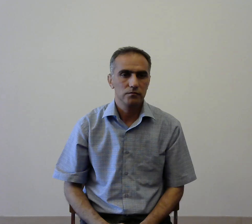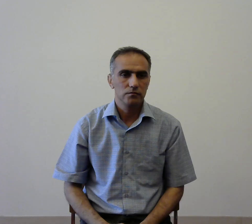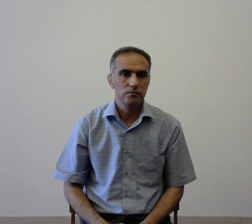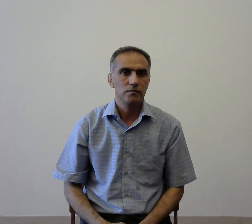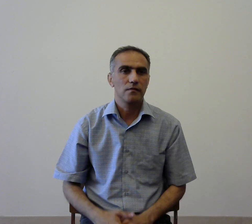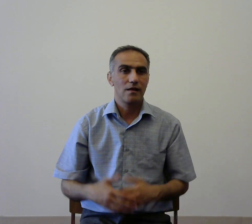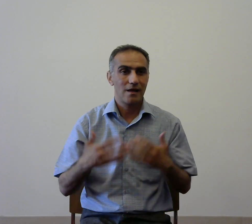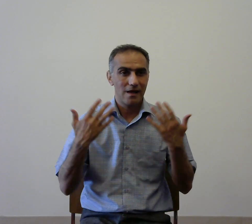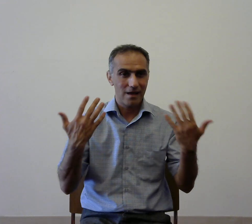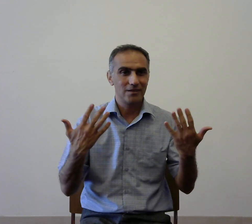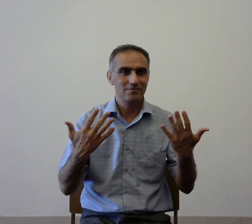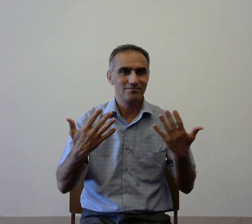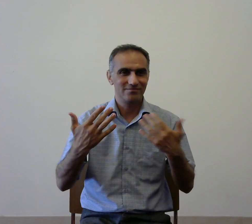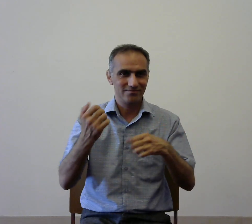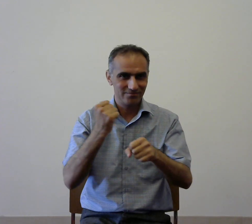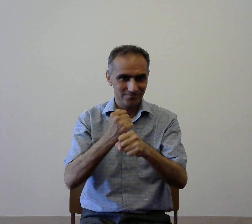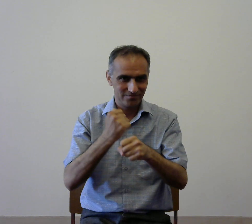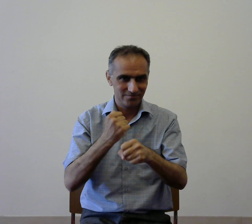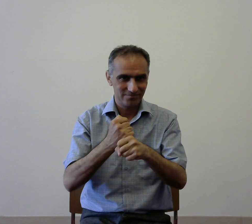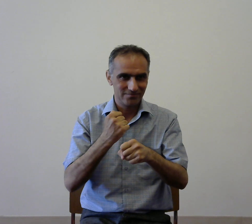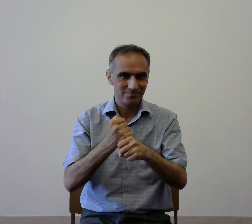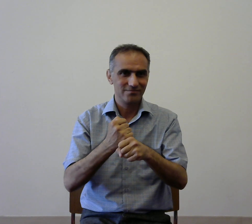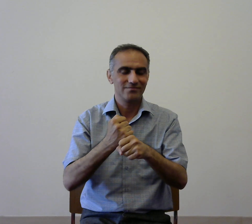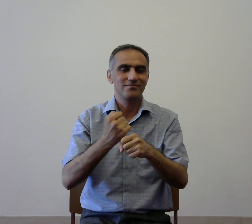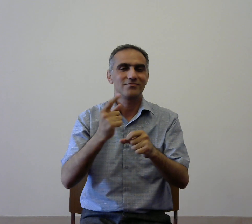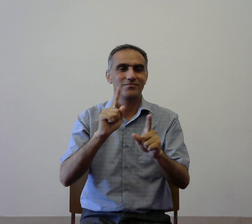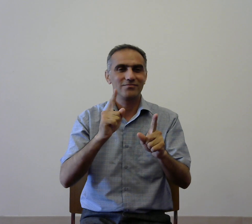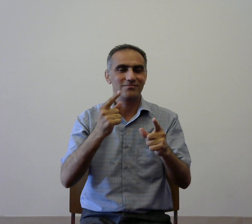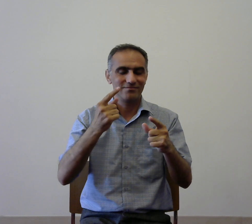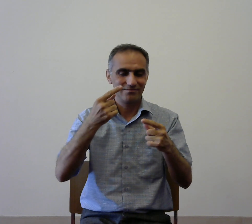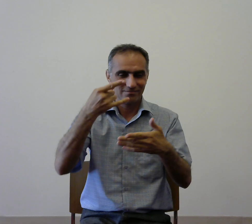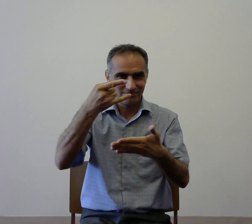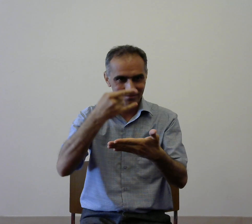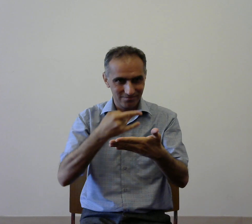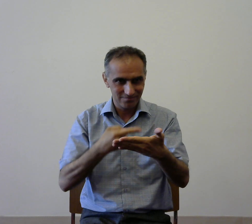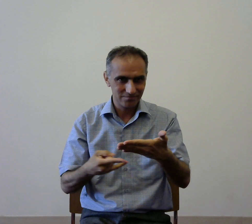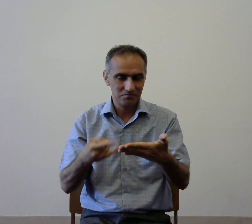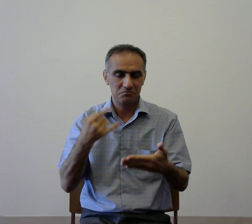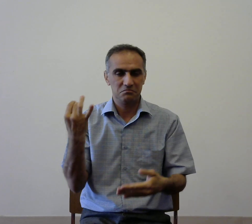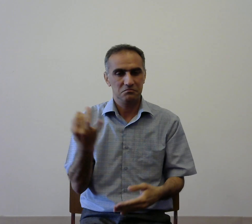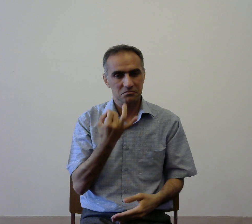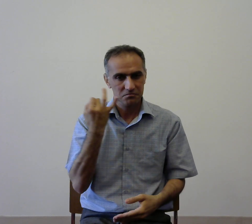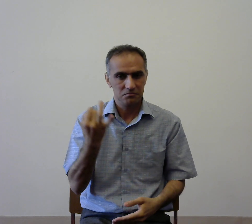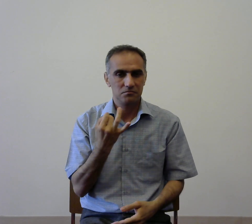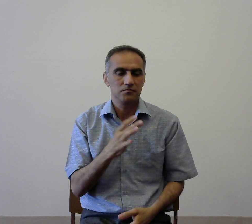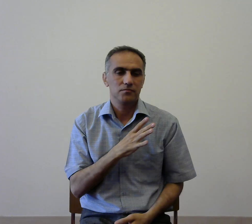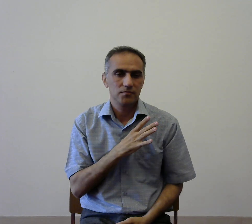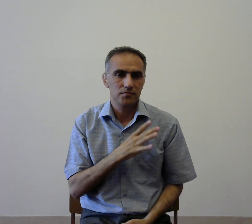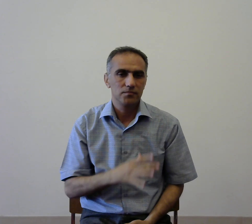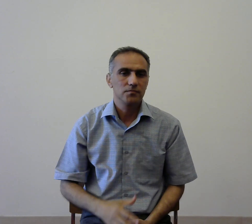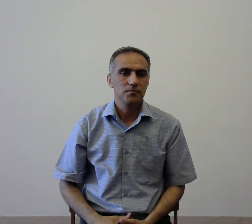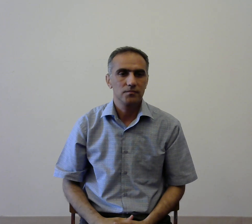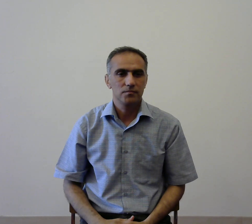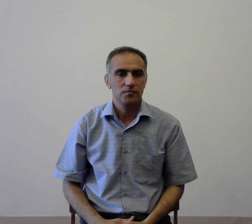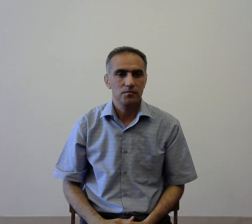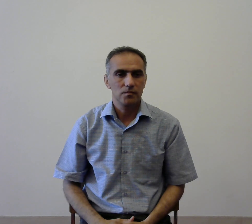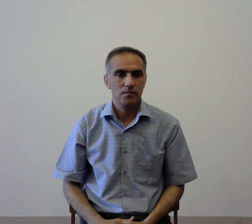Əl işləri sərgisi maraqlı idi